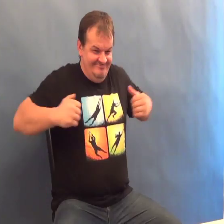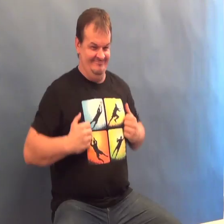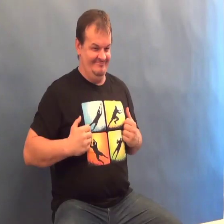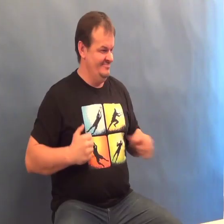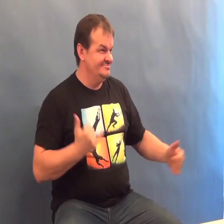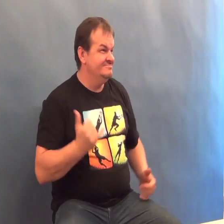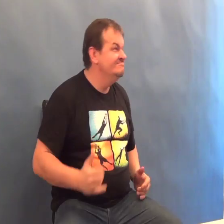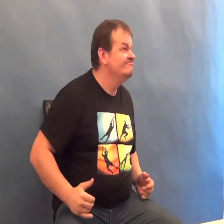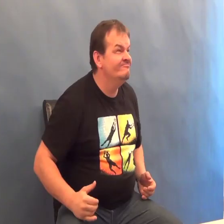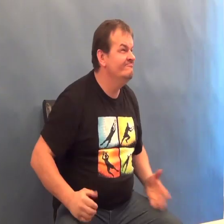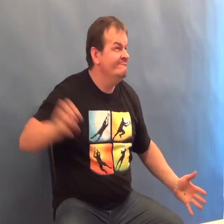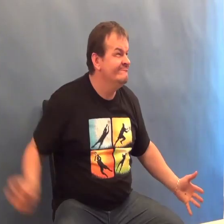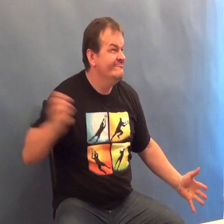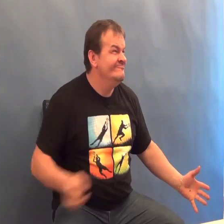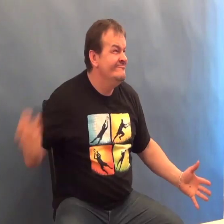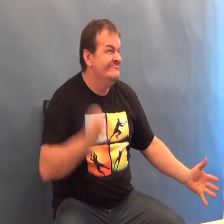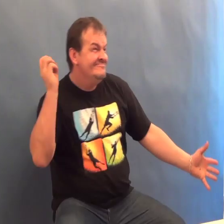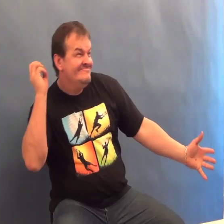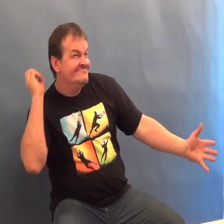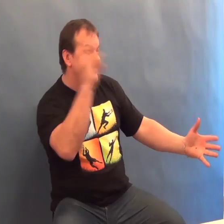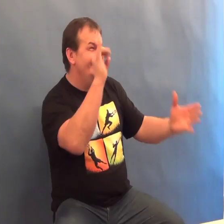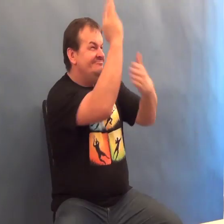Dziecko idzie, rzuca czymś w okno i rozbija go.